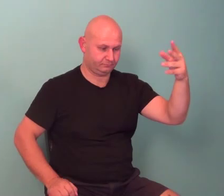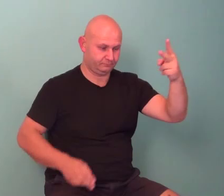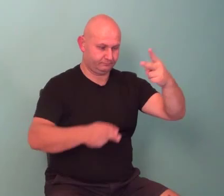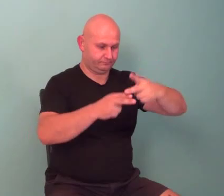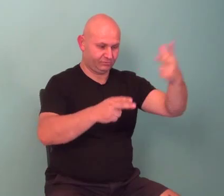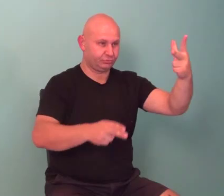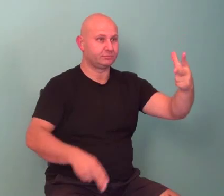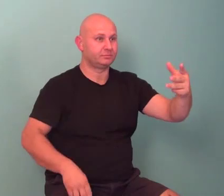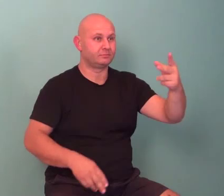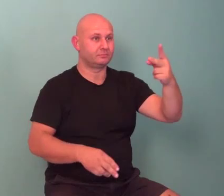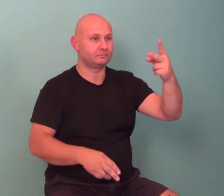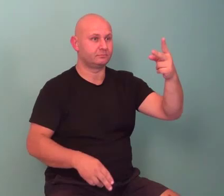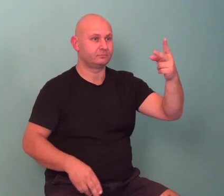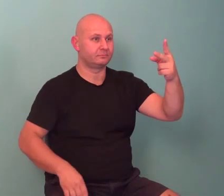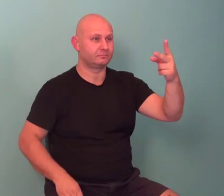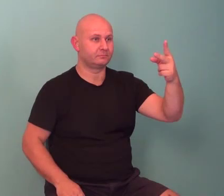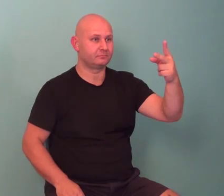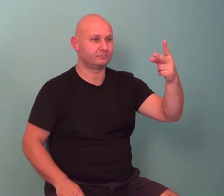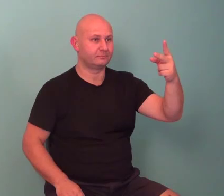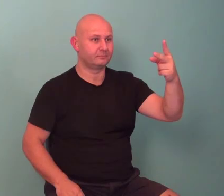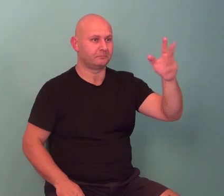Dwudziesty trzeci.